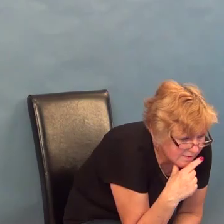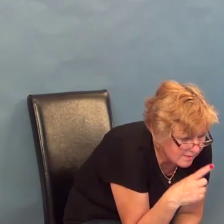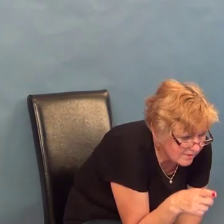Jest.